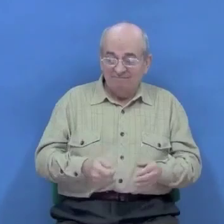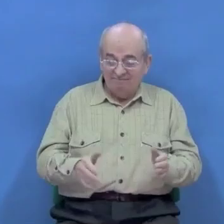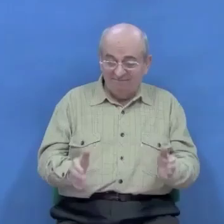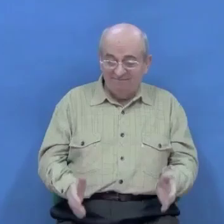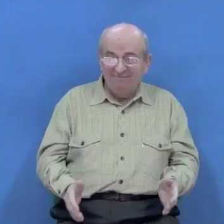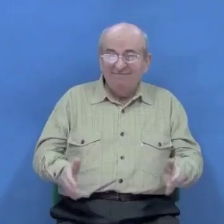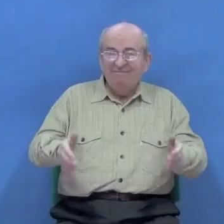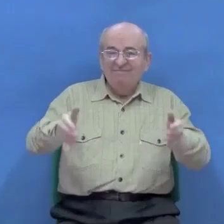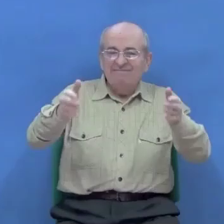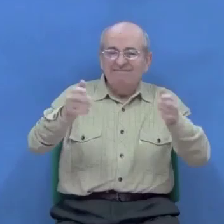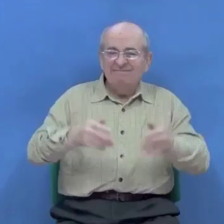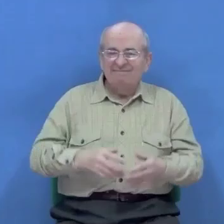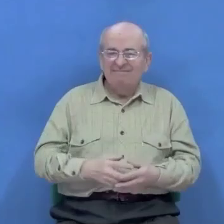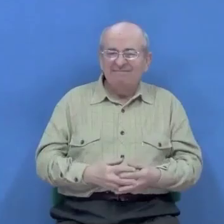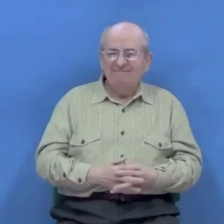Twarde coś.